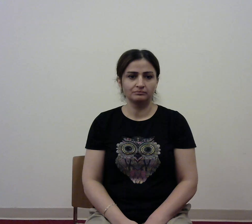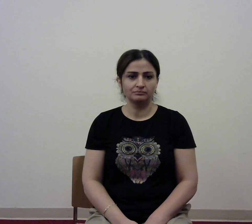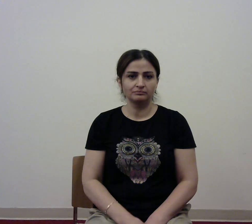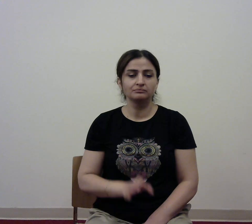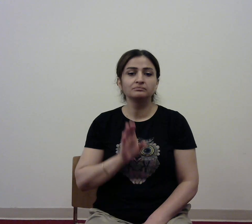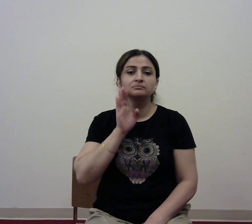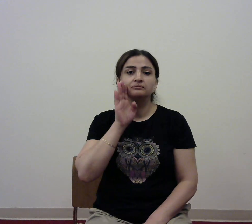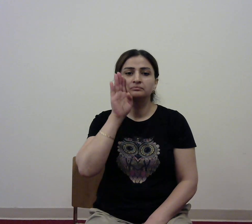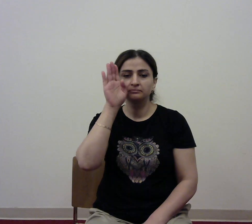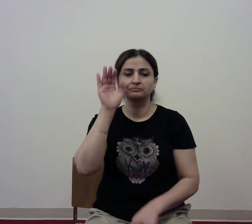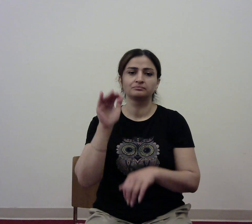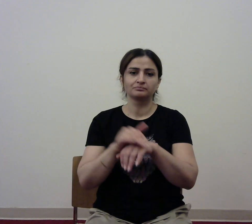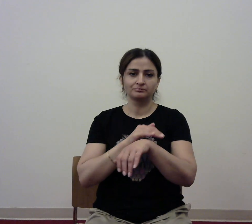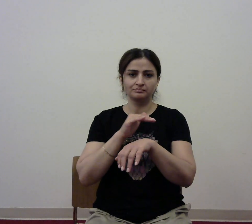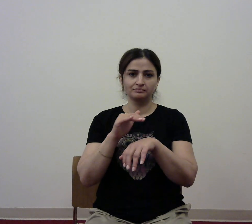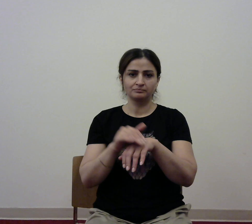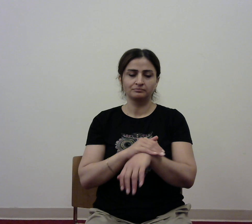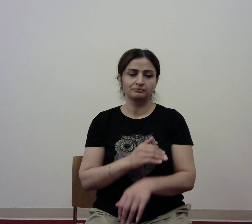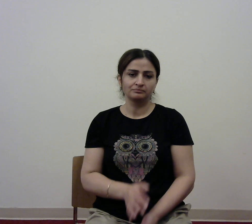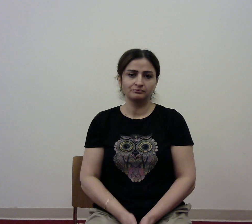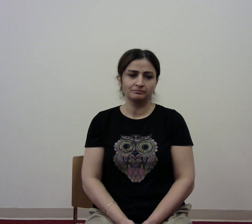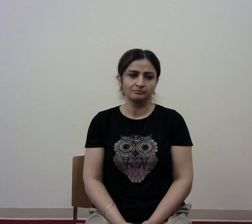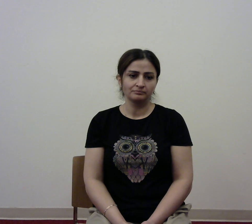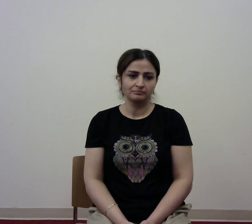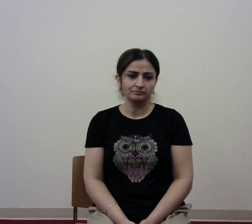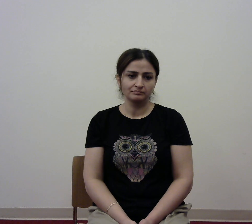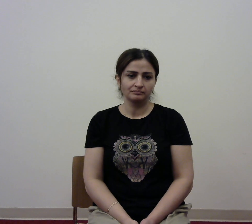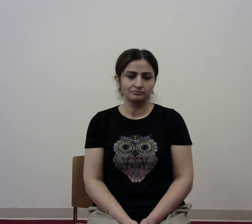Sabahınız xeyir